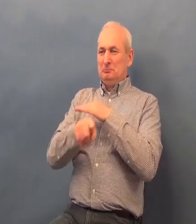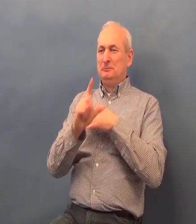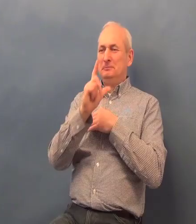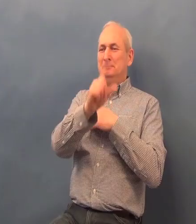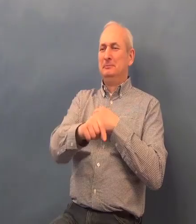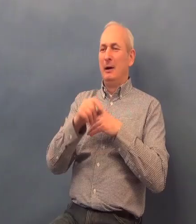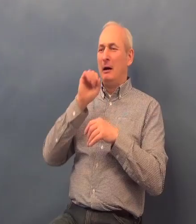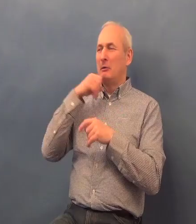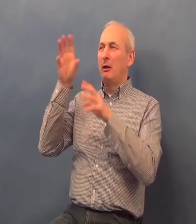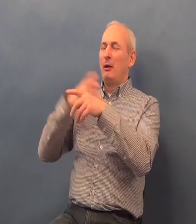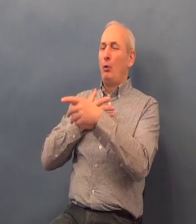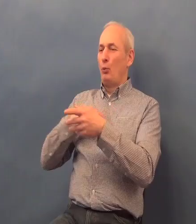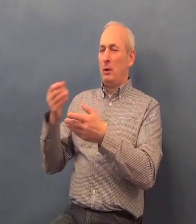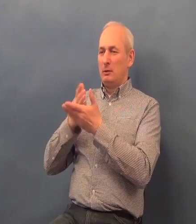A na górze starszy pan niczego nieświadomy dalej pracuje.